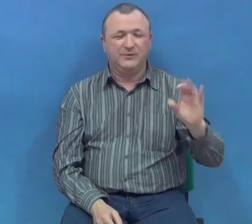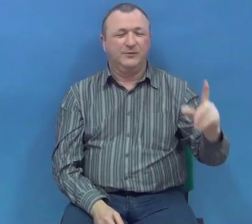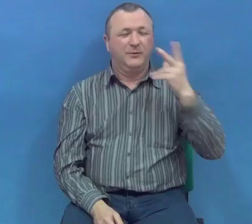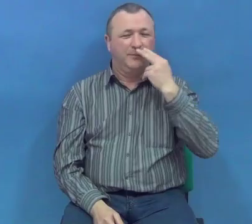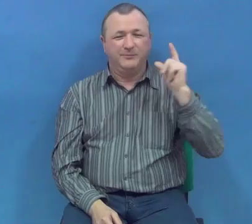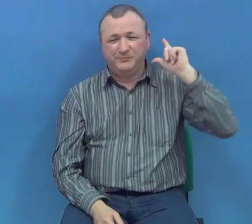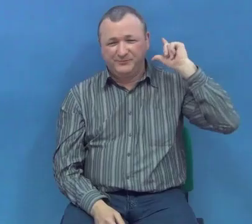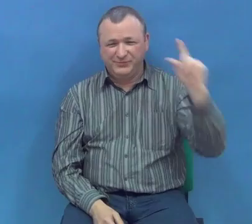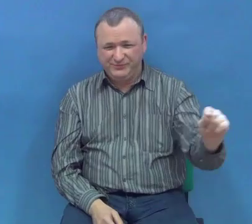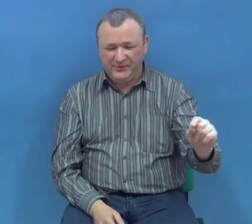Charlie poszedł.